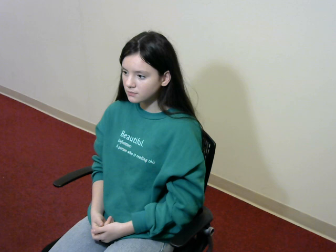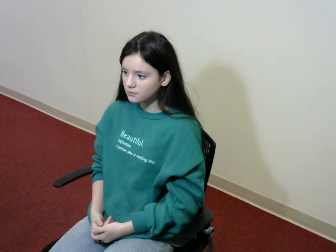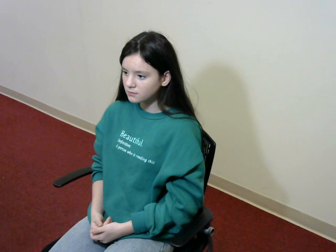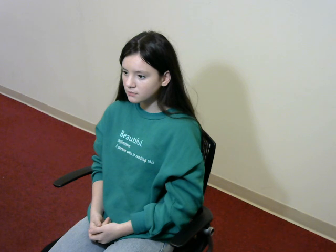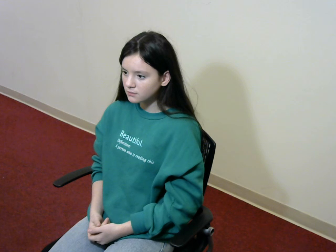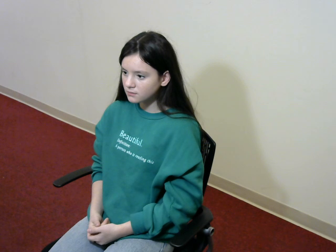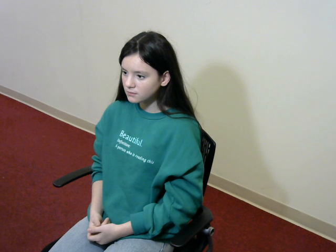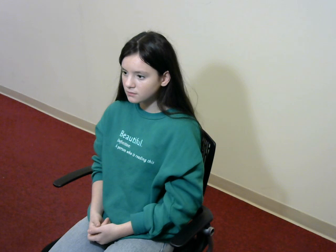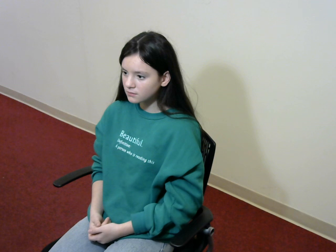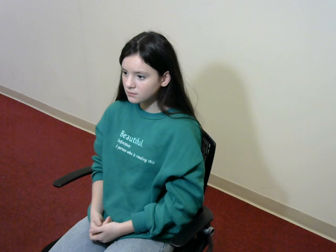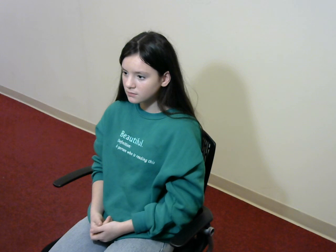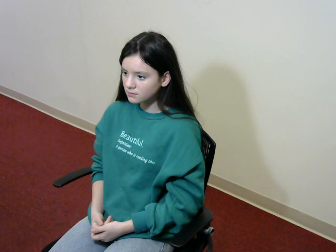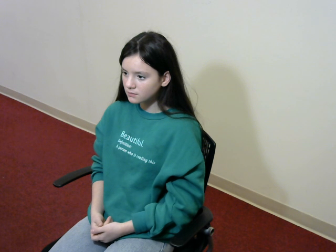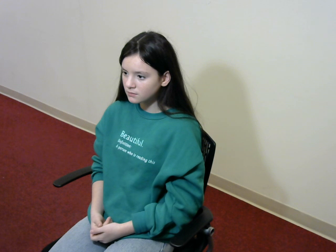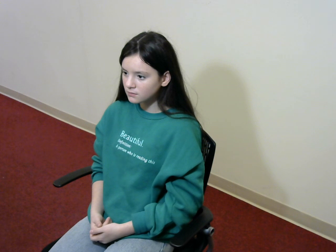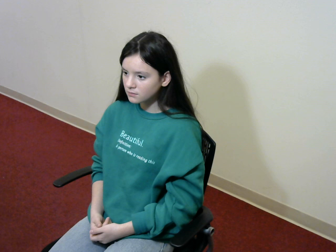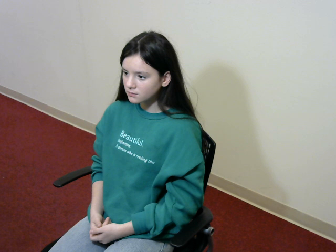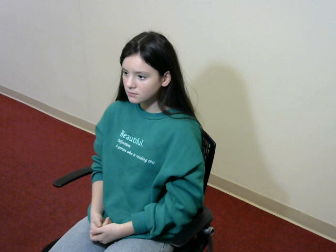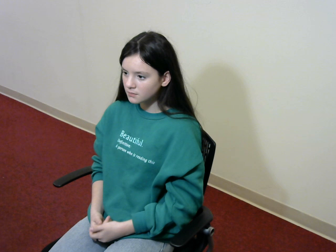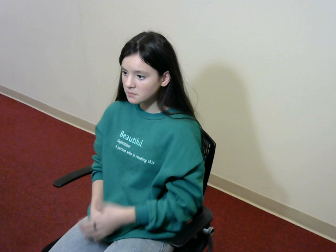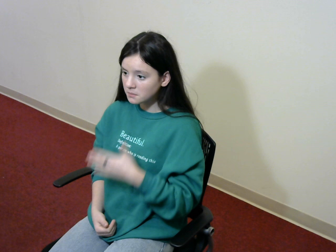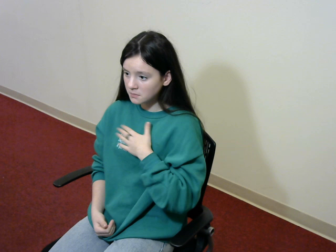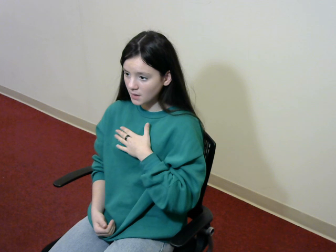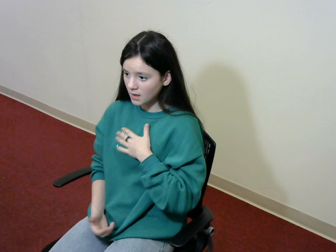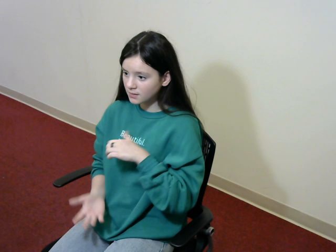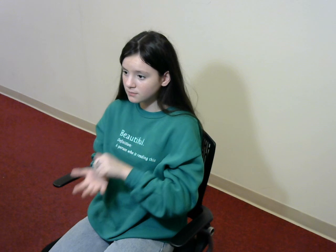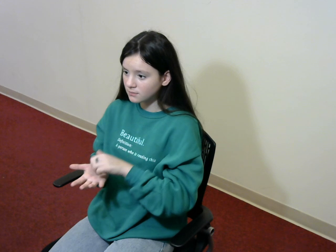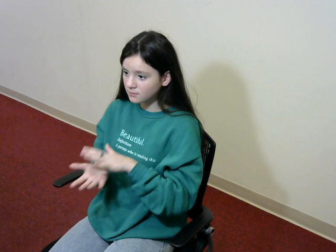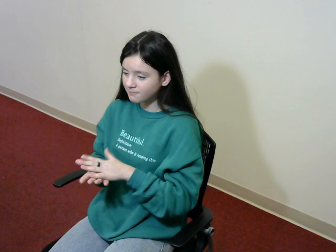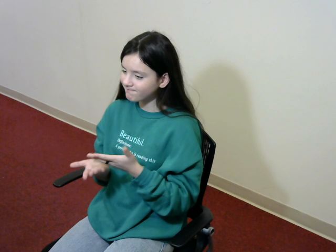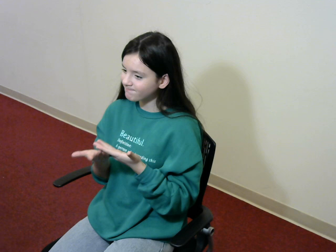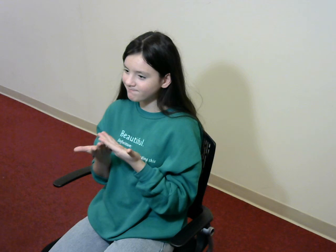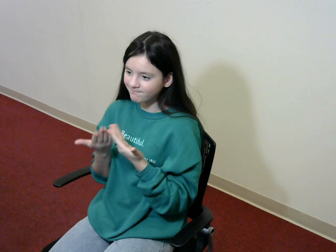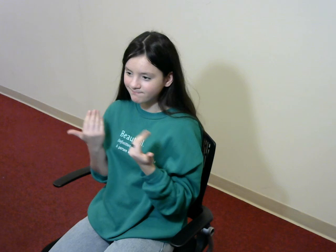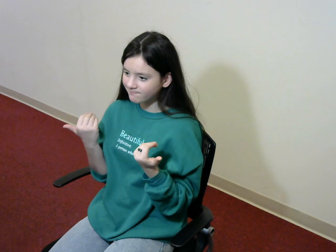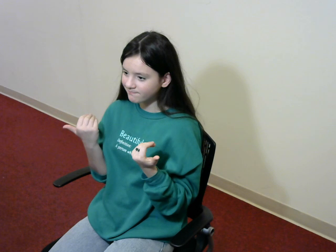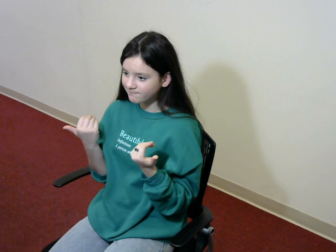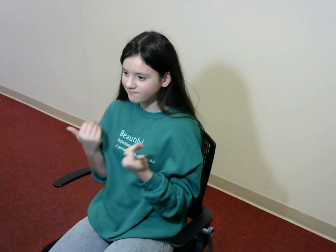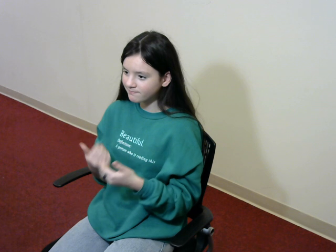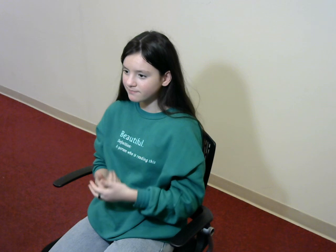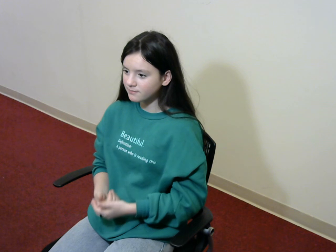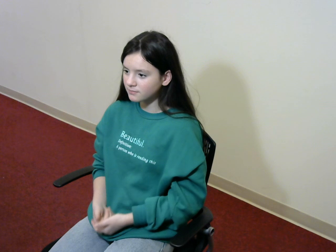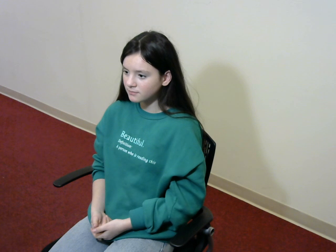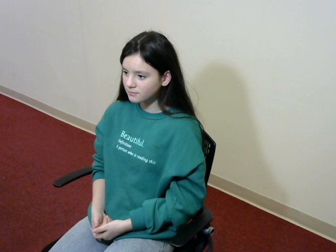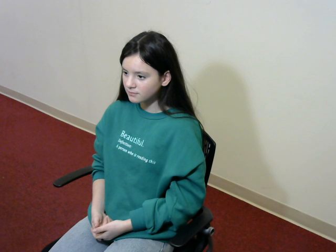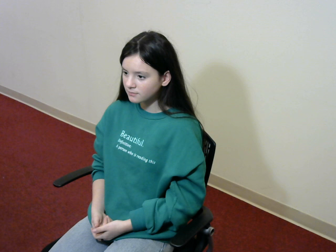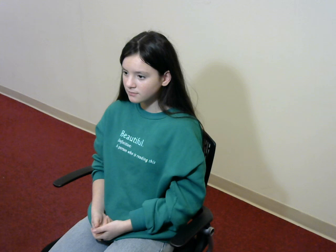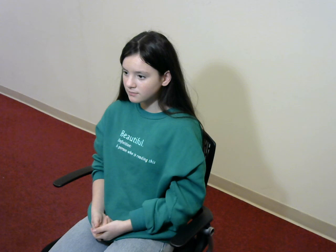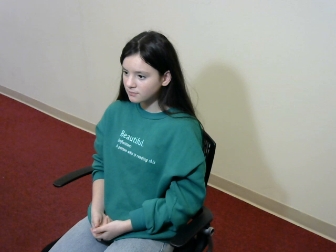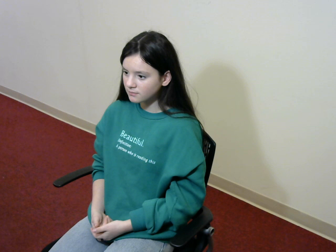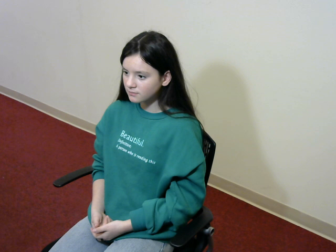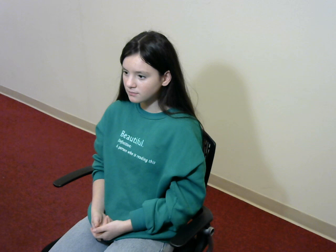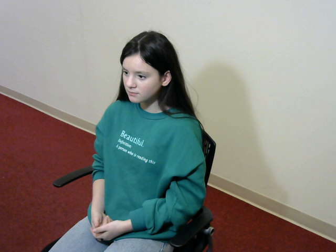Mənim ləqəbim yoxdur